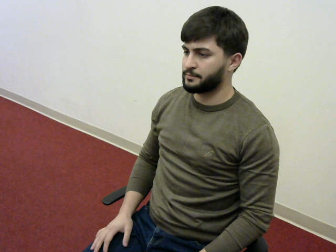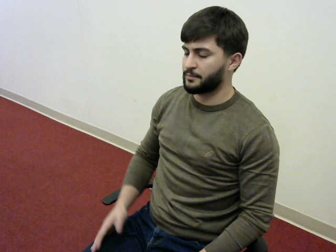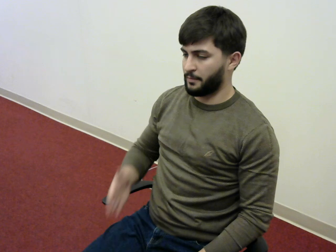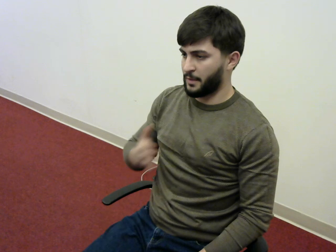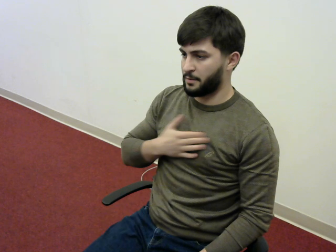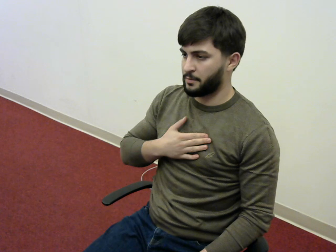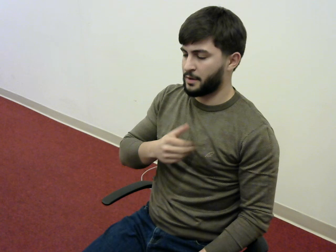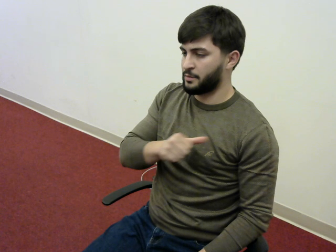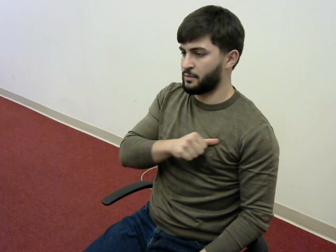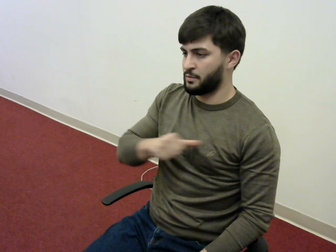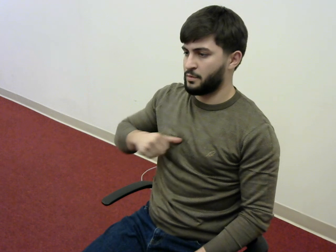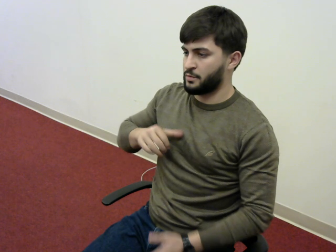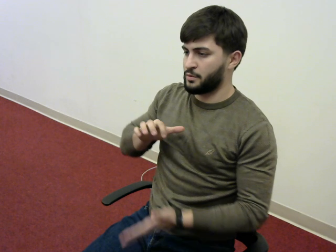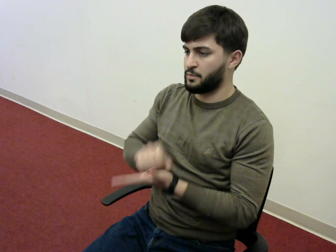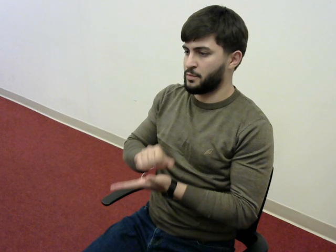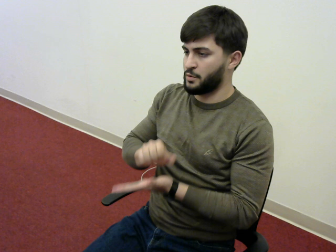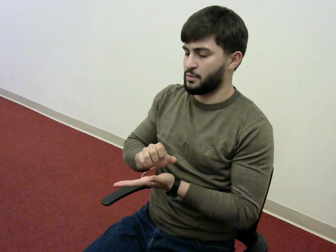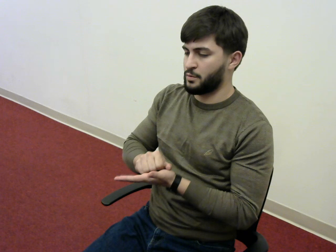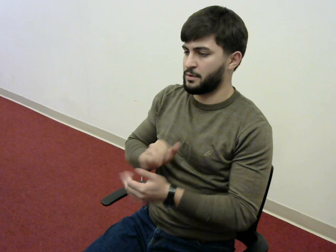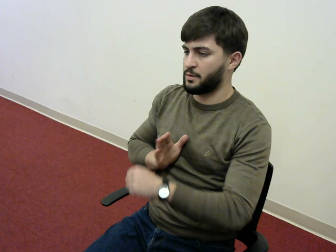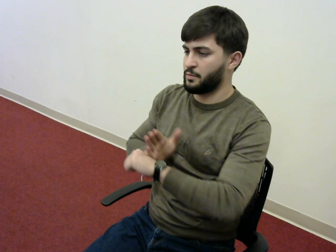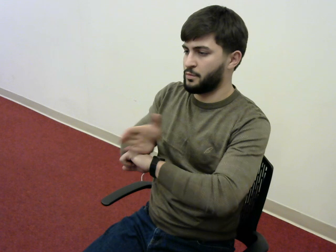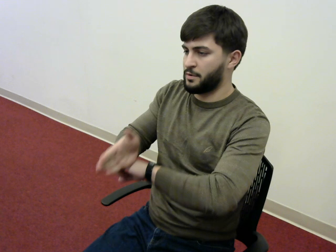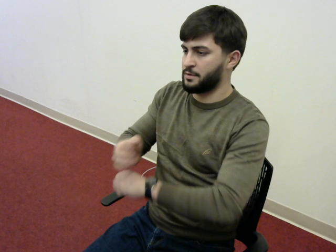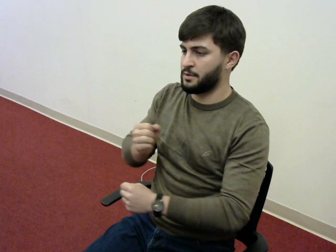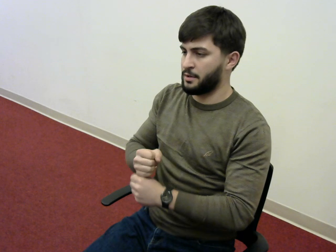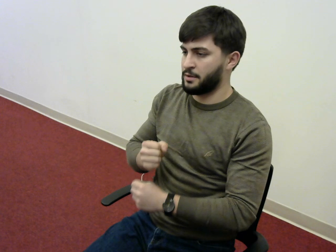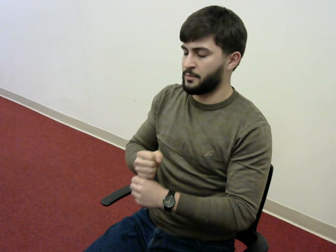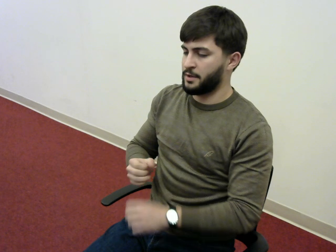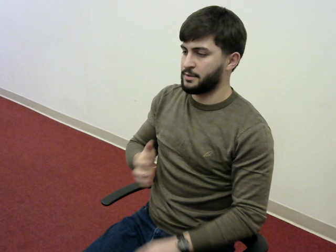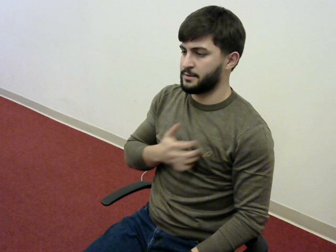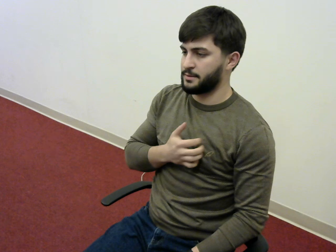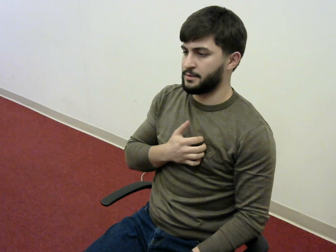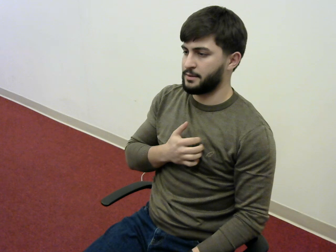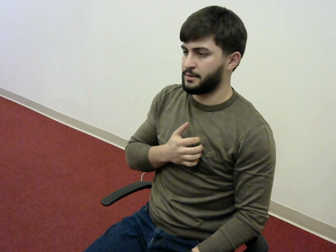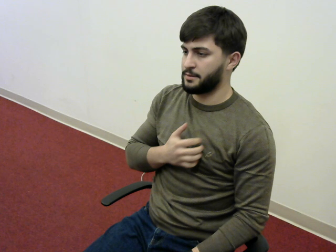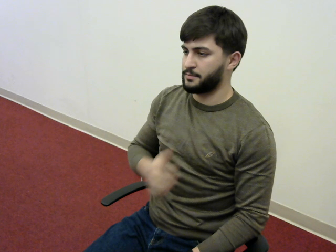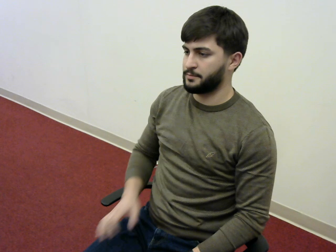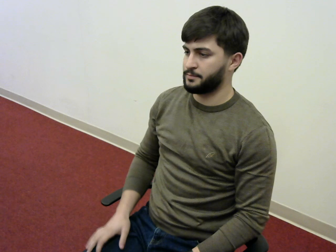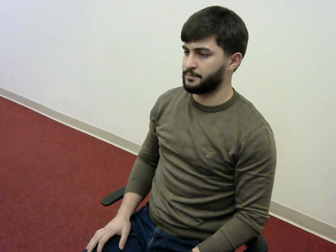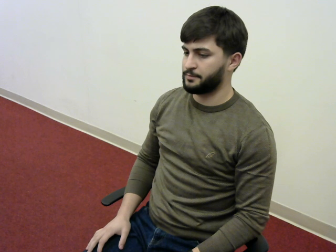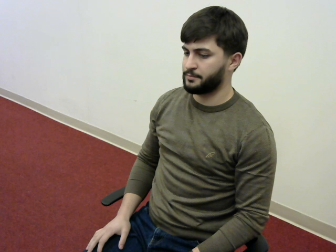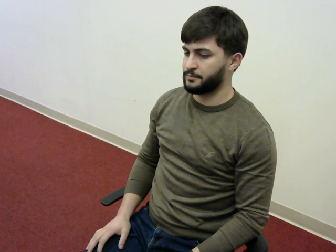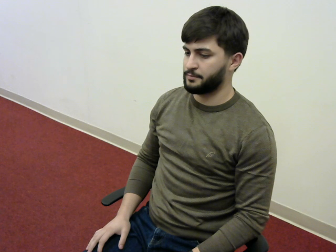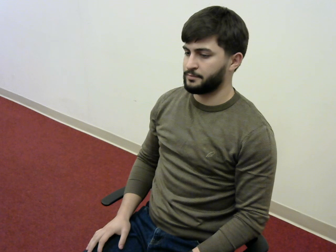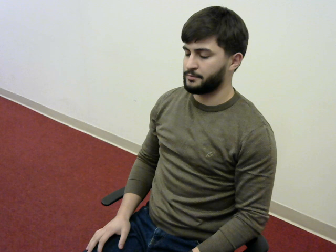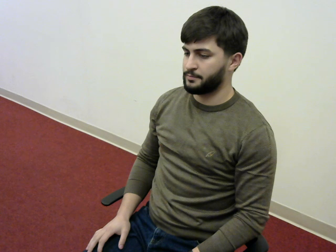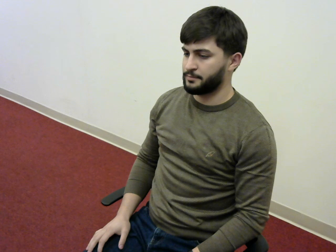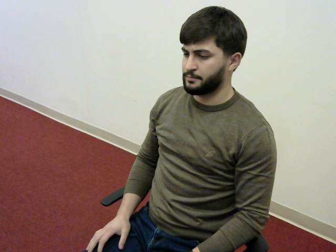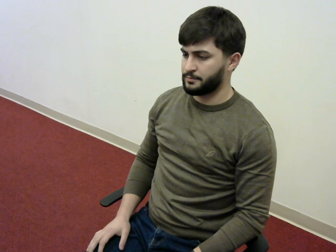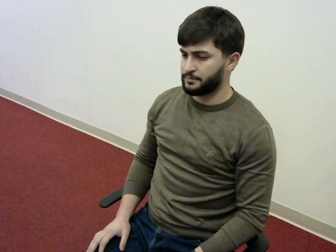Mən özünüməşğulluğa müraciət etmək istəyirəm